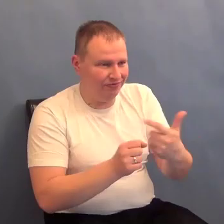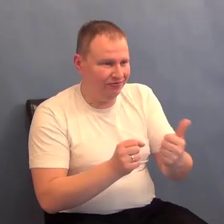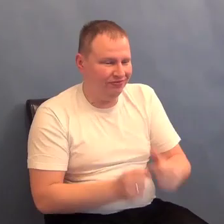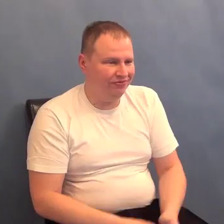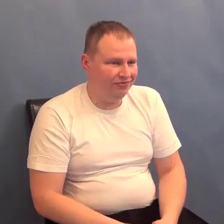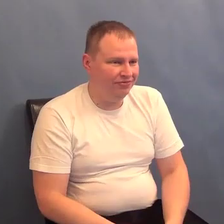Dwudziesta pierwsza.